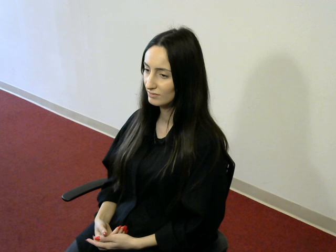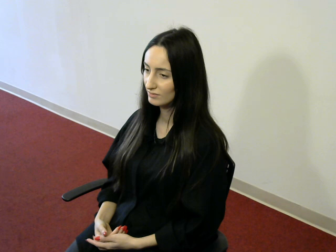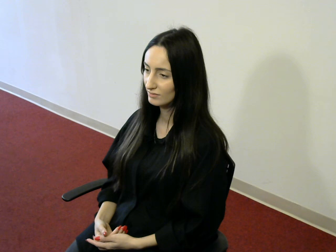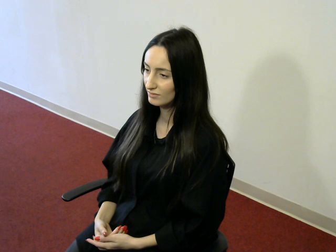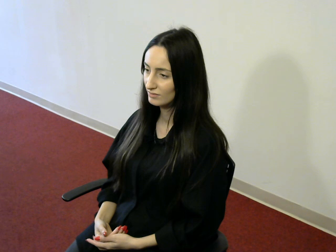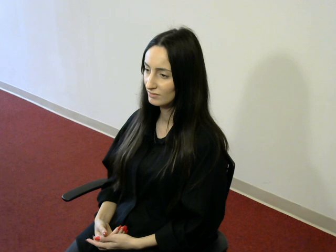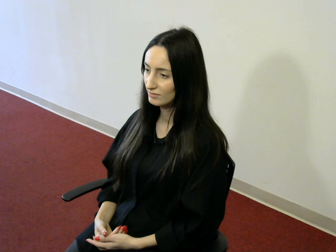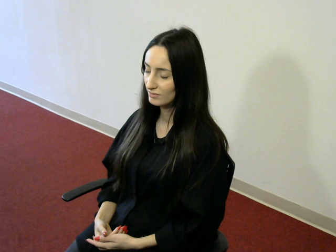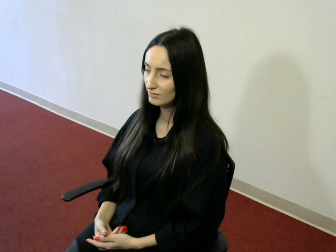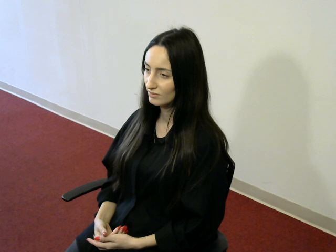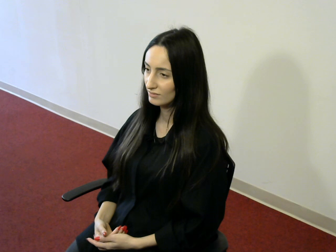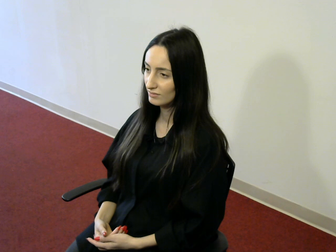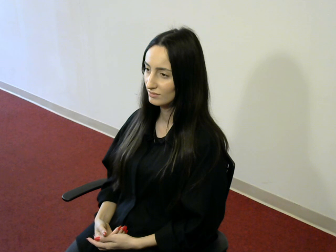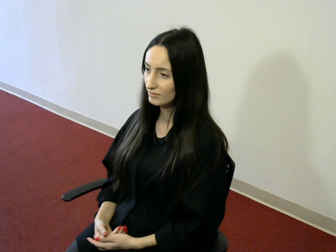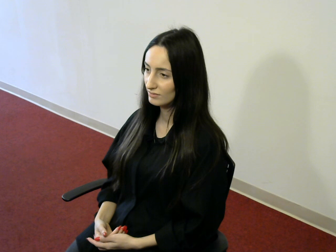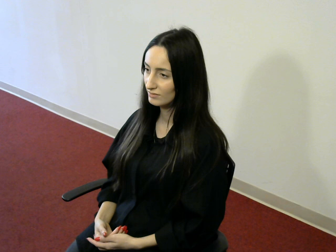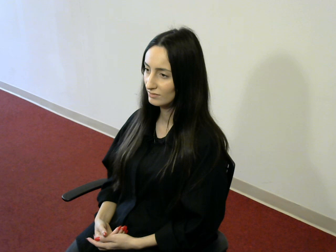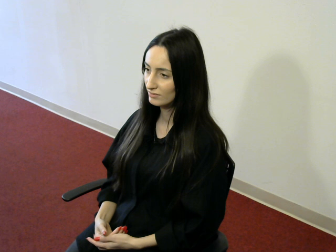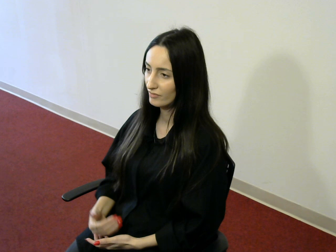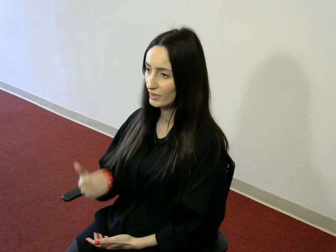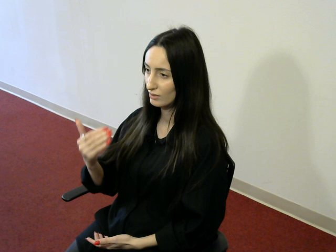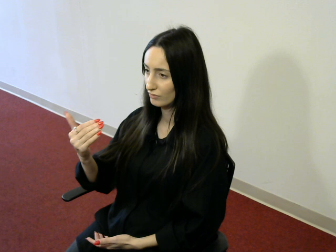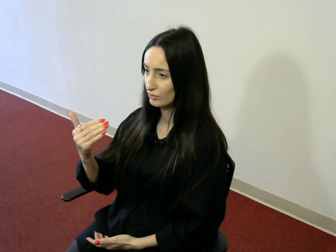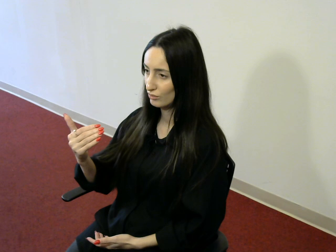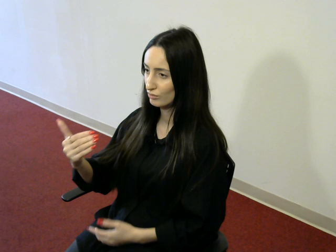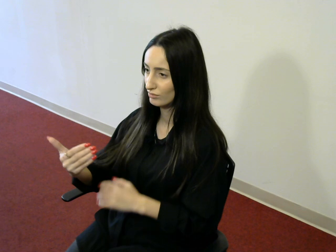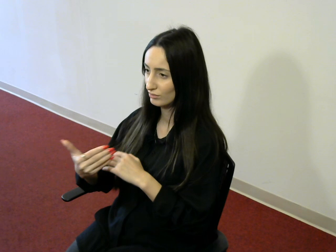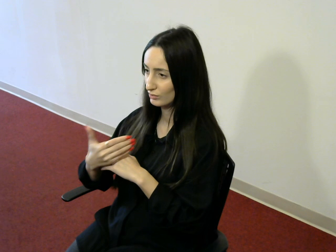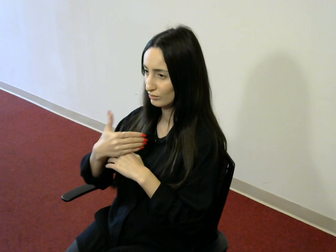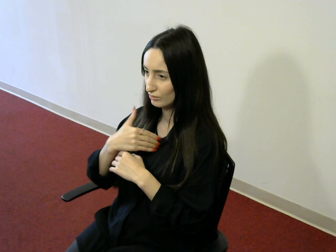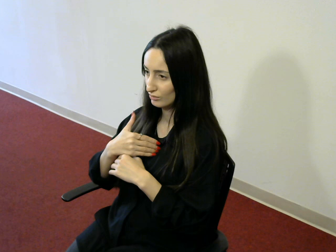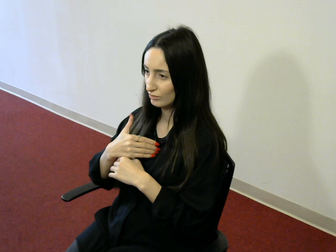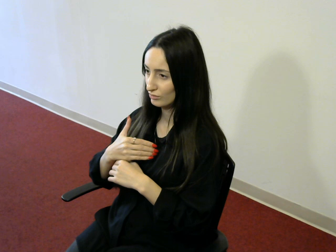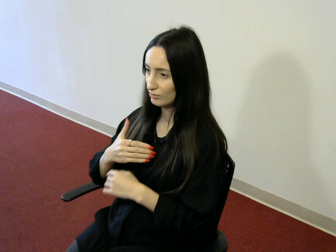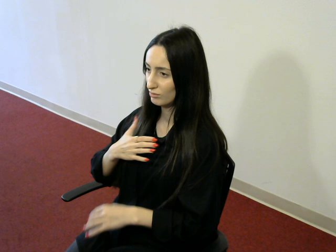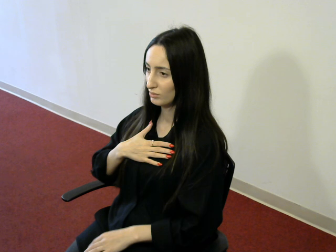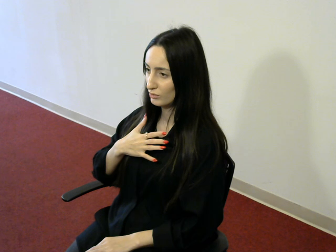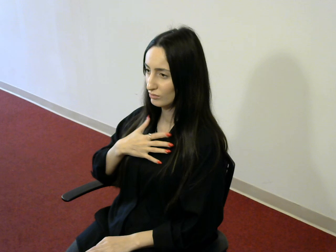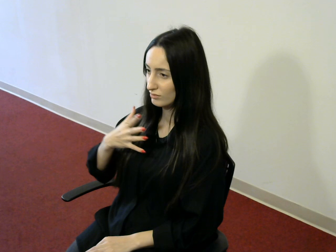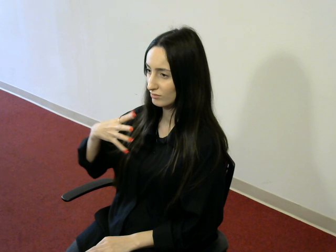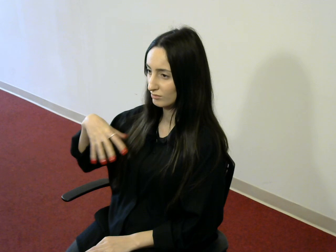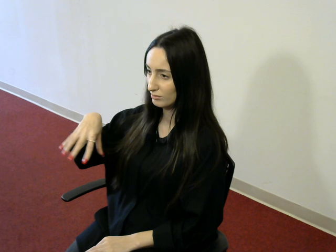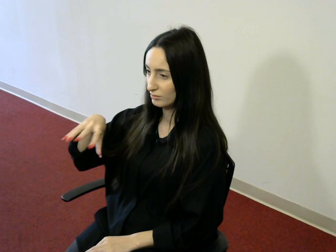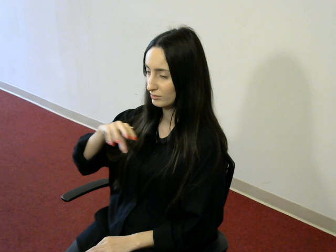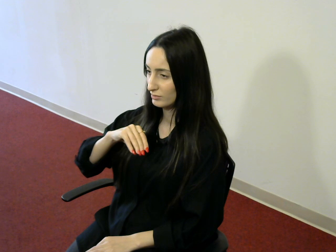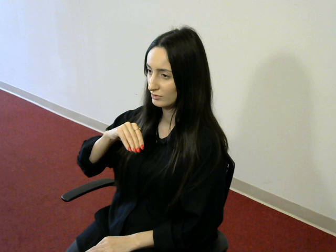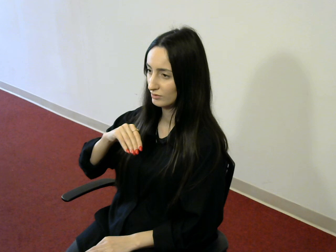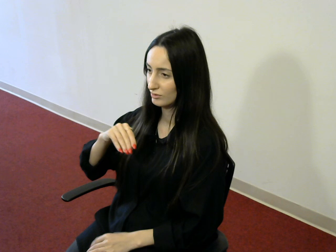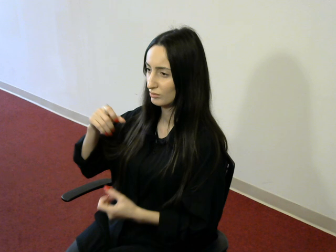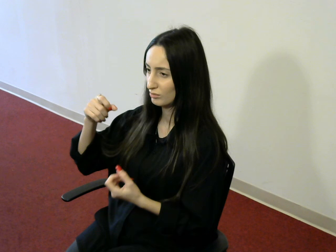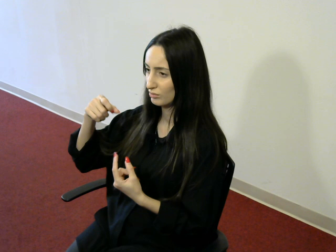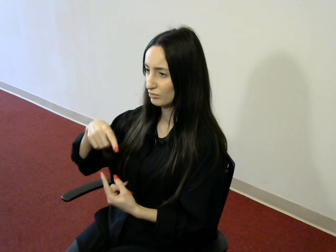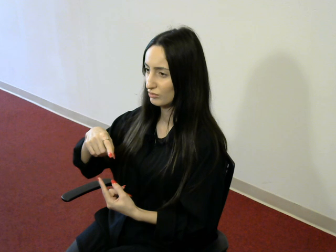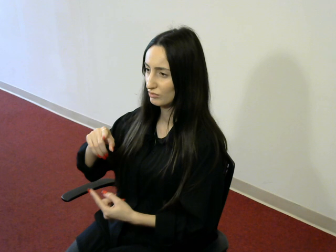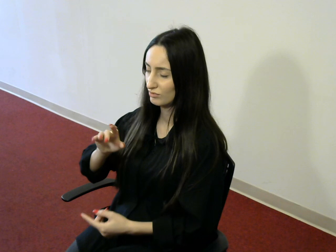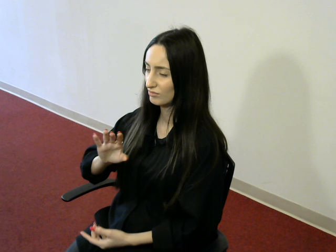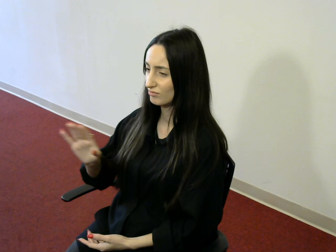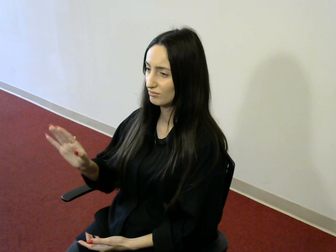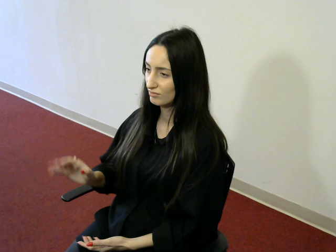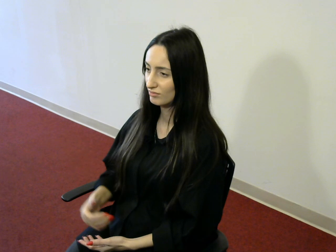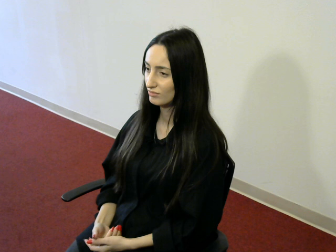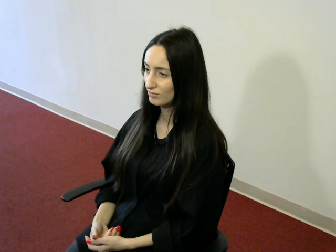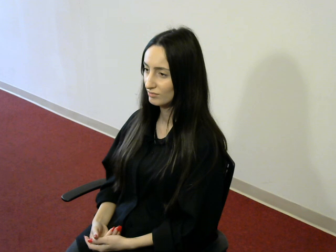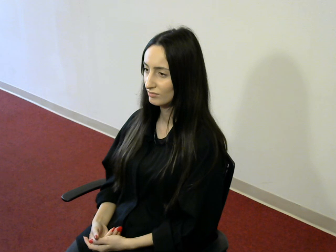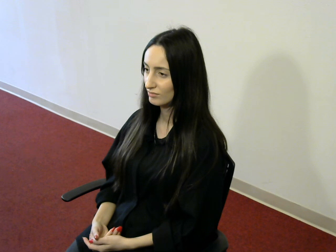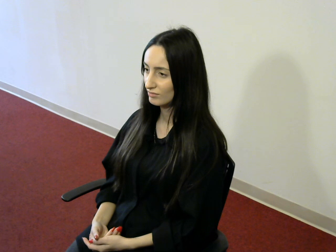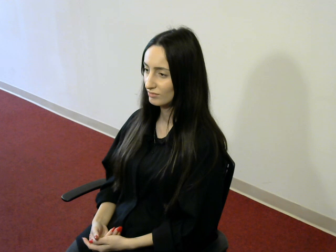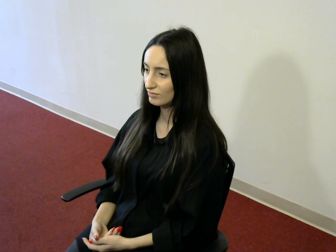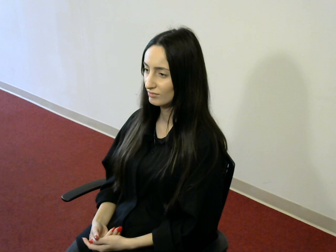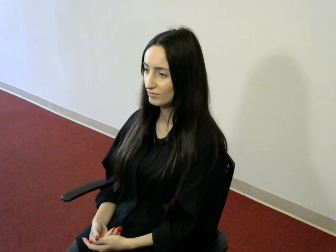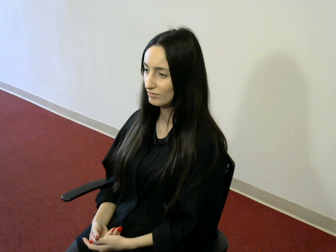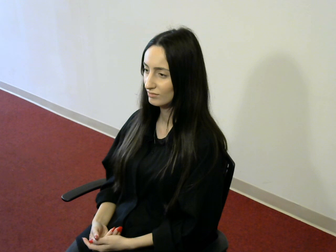Sizin müraciətiniz bizə uyğun deyildir